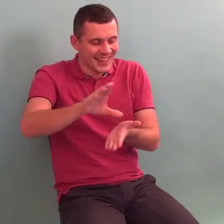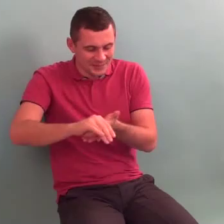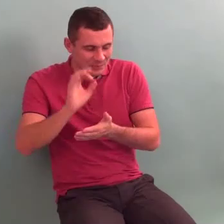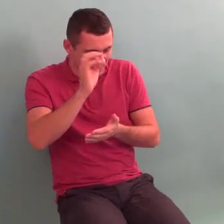Dobrze.